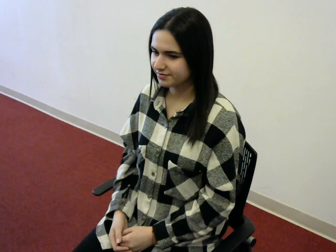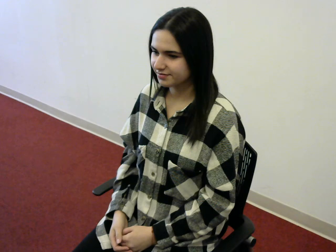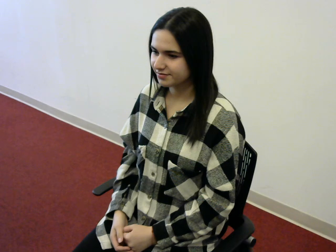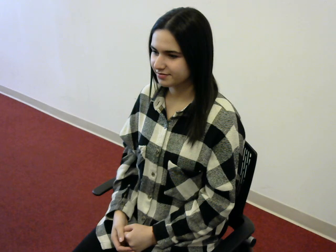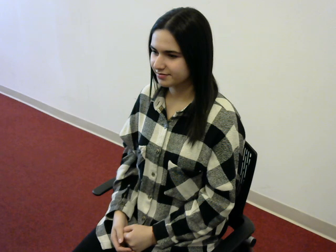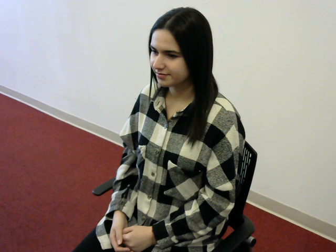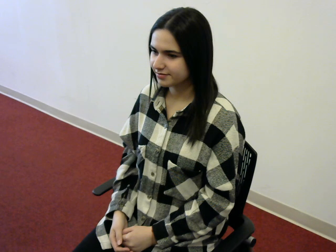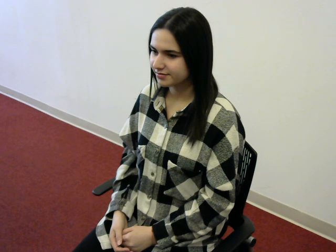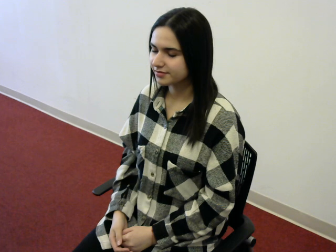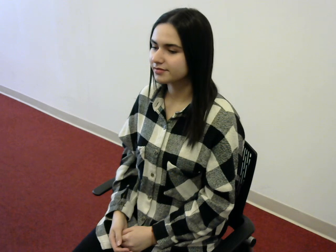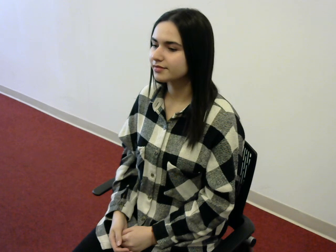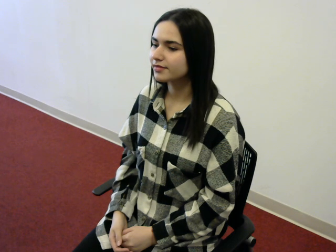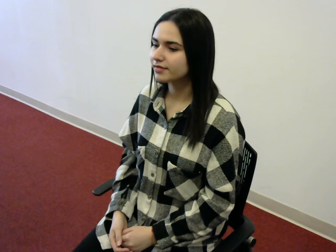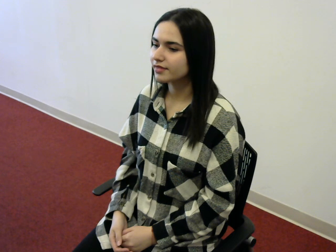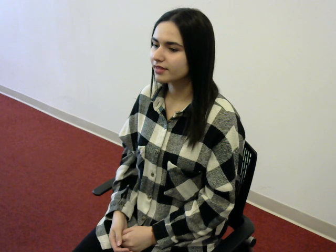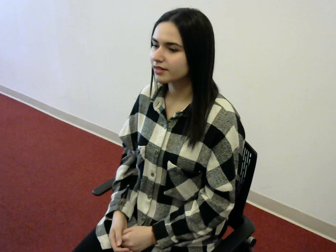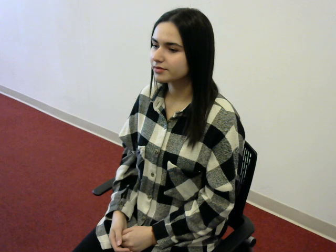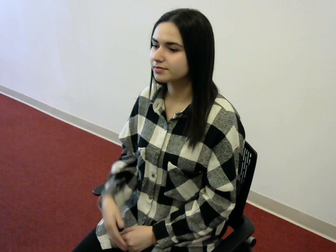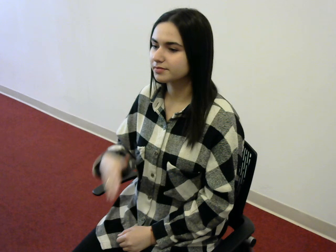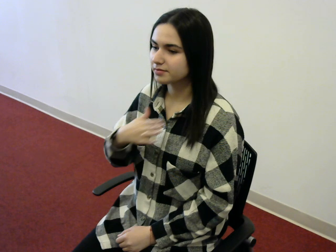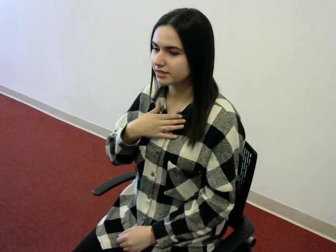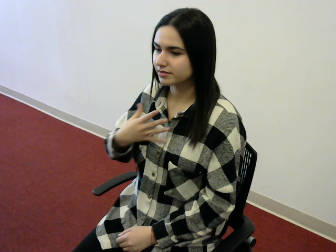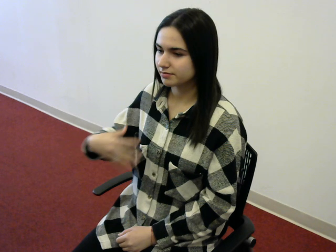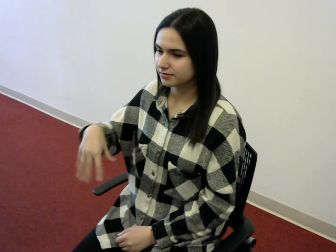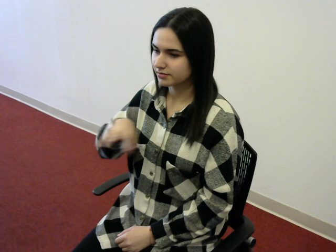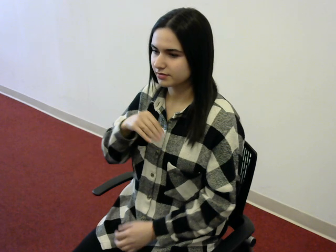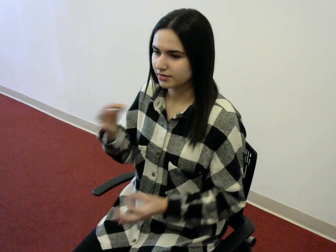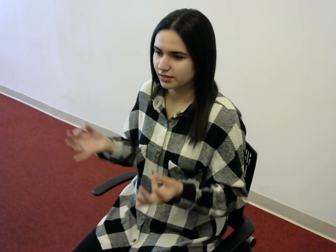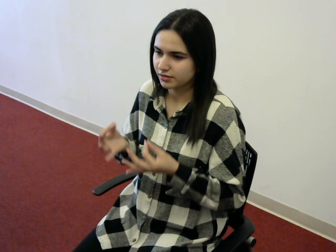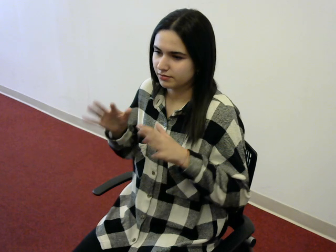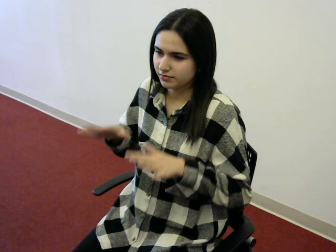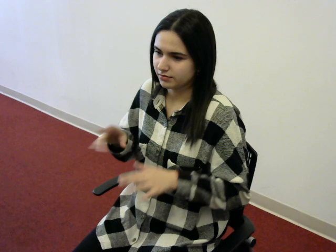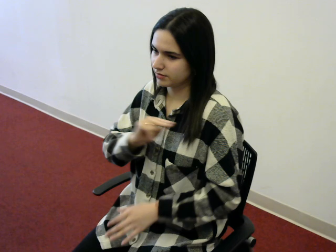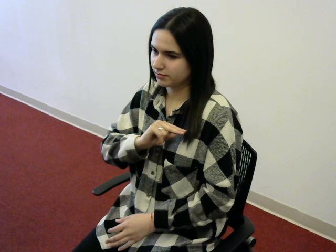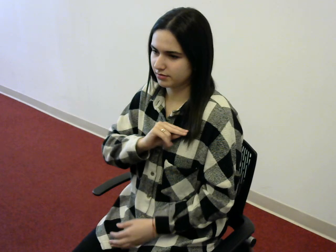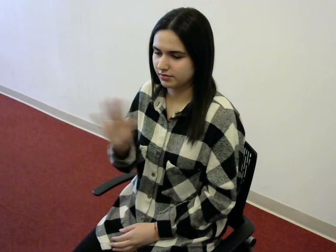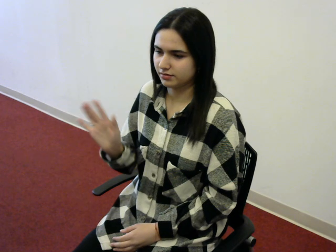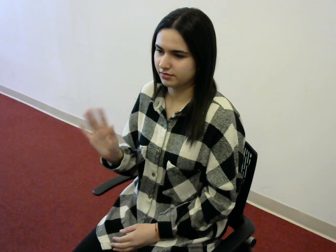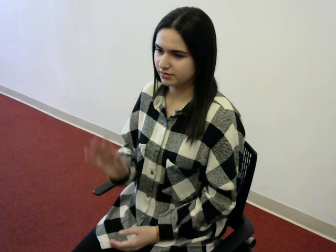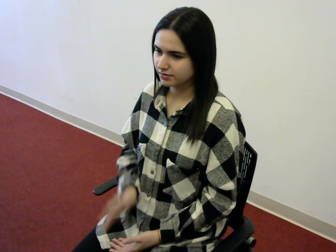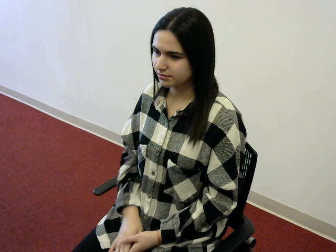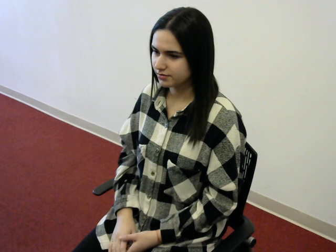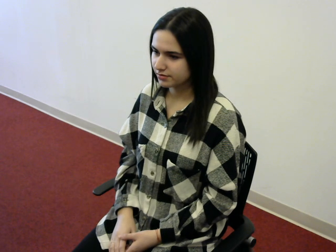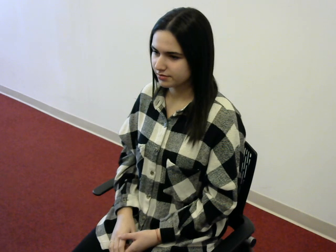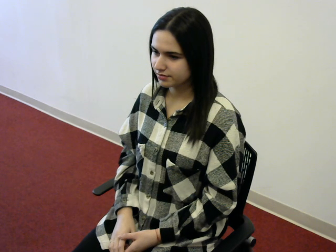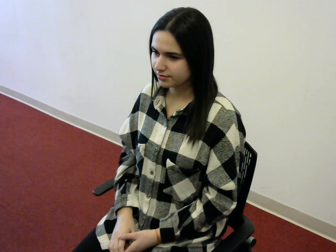Biz heç yerdə işləmirik